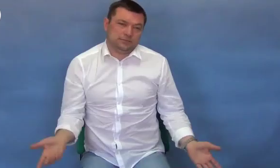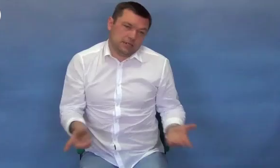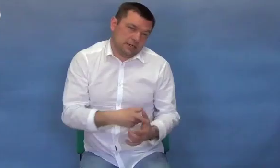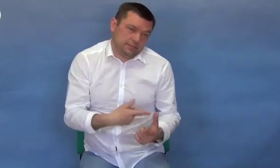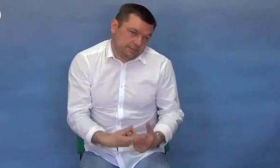Albo, albo...